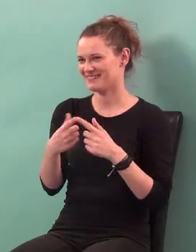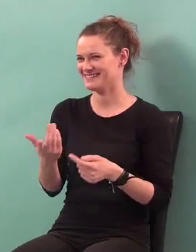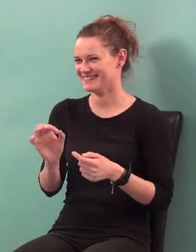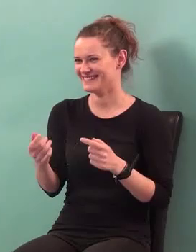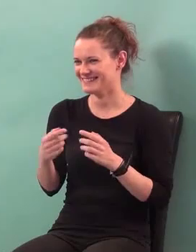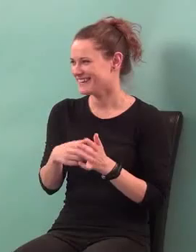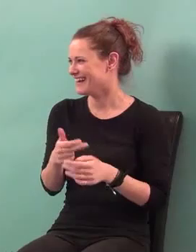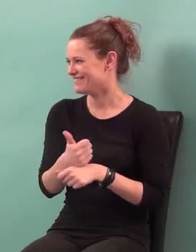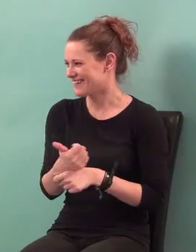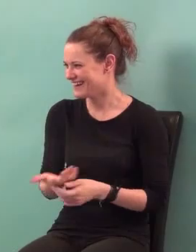Dobrze, na kawę.